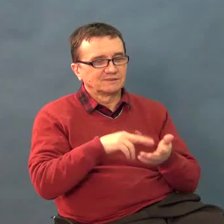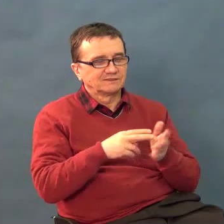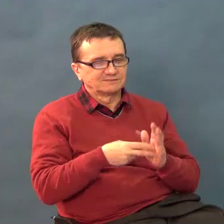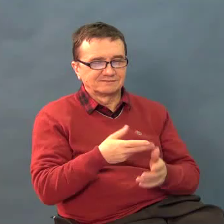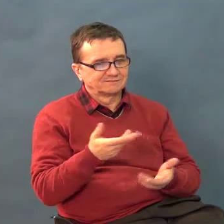Taniec.